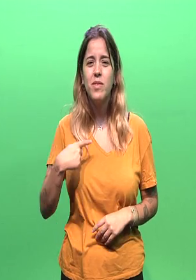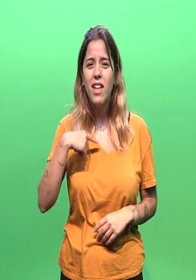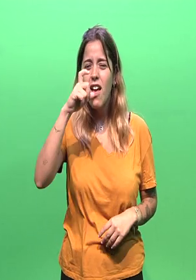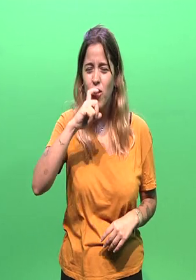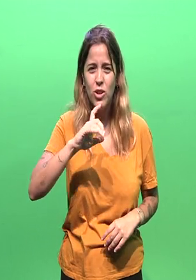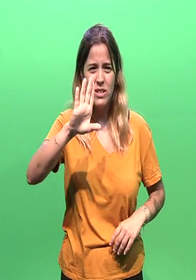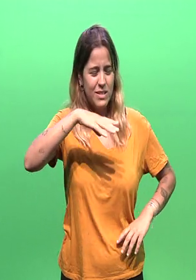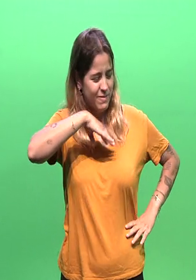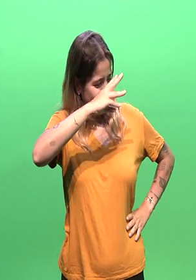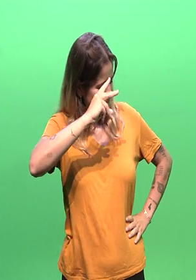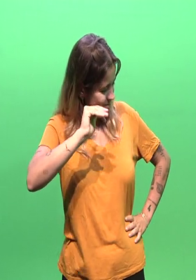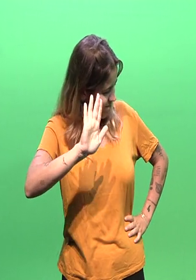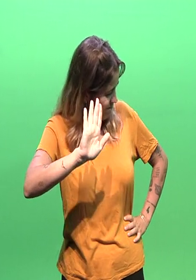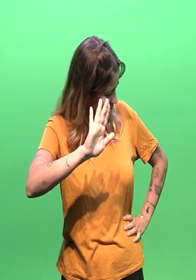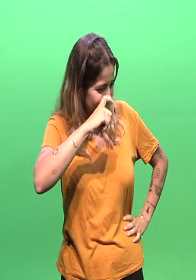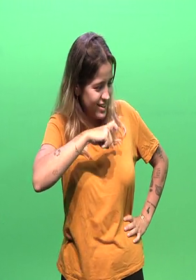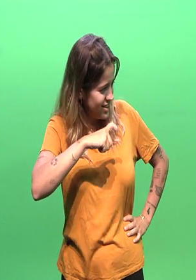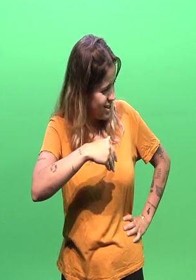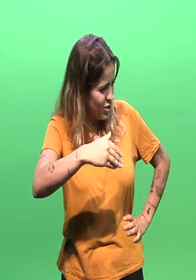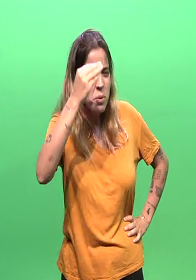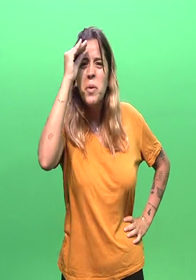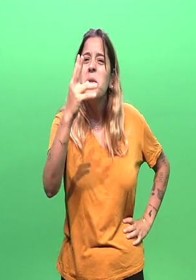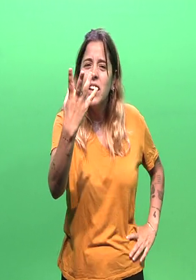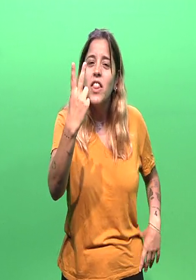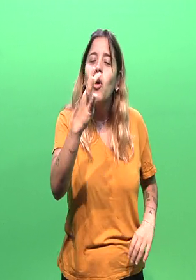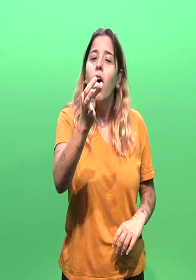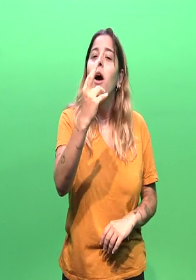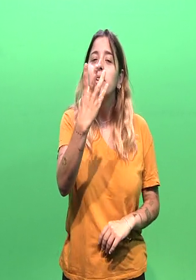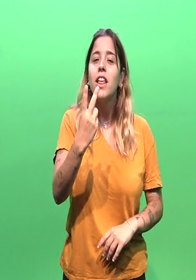La meva edat? Me n'he oblidat, espera. Ah sí, vint-i-cinc, sí, vint-i-cinc.